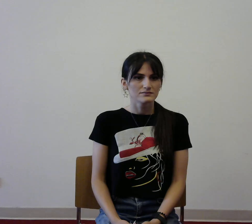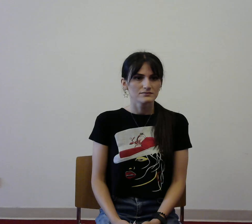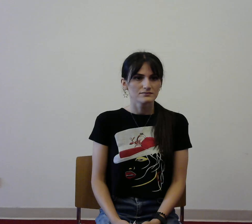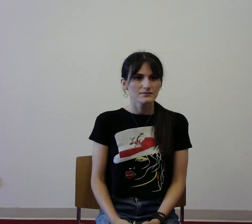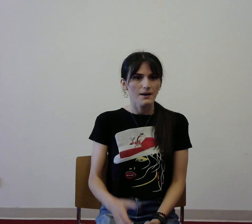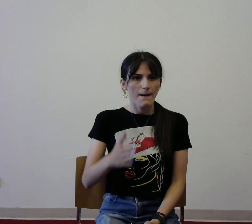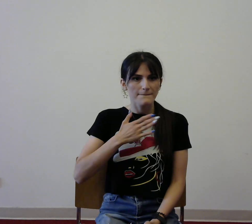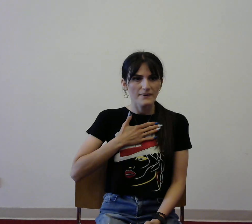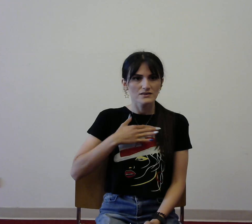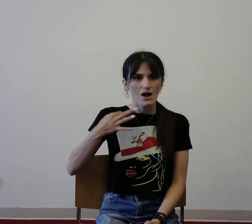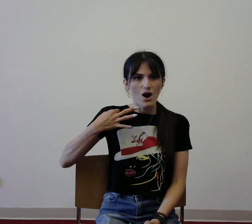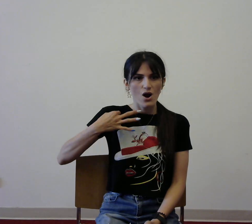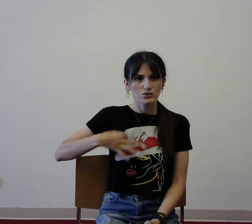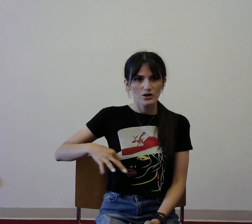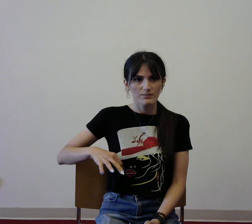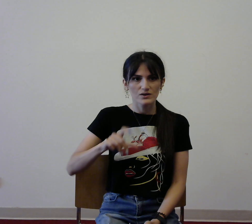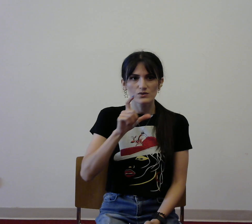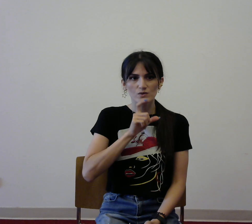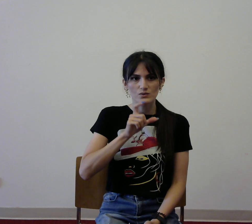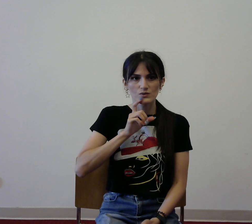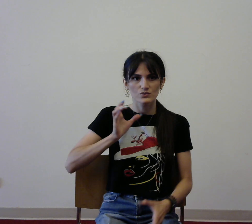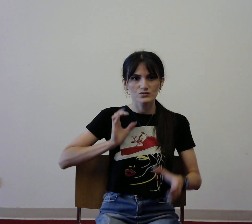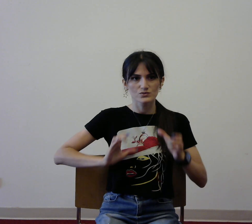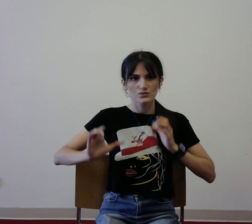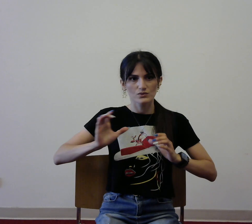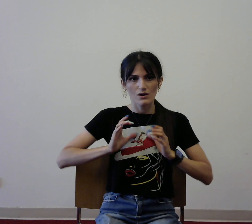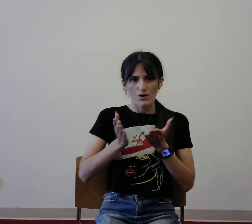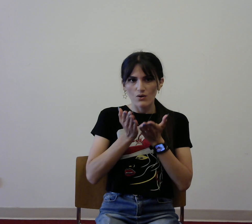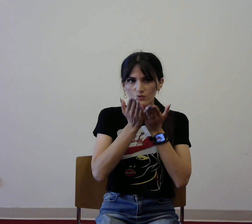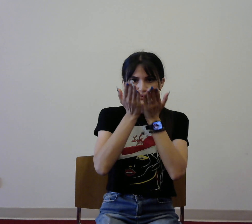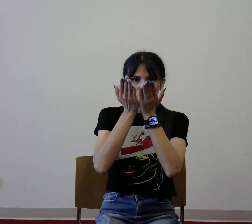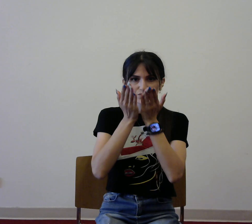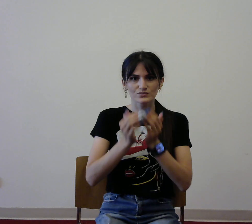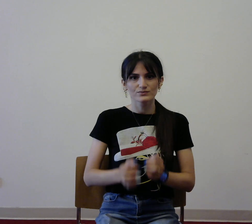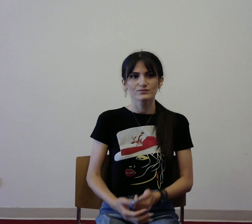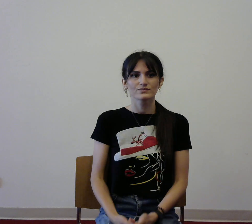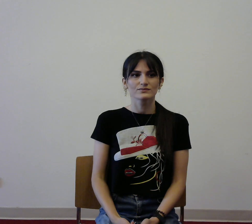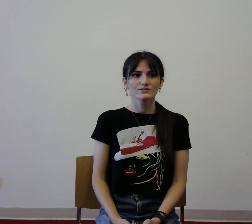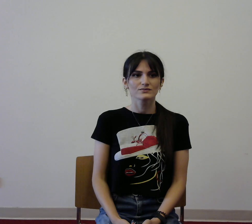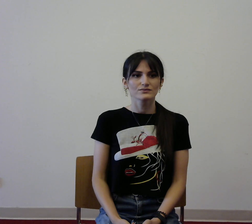Mənim oğlum universitetdə oxuyur